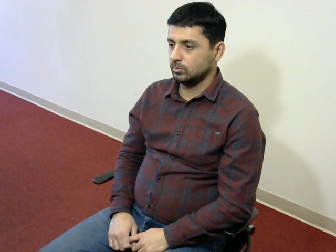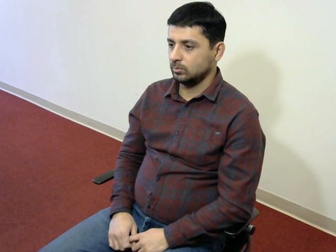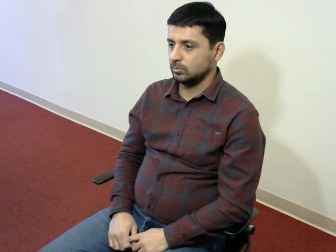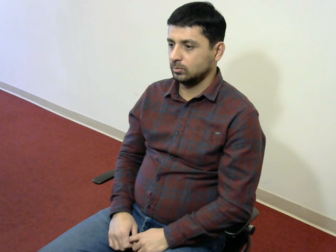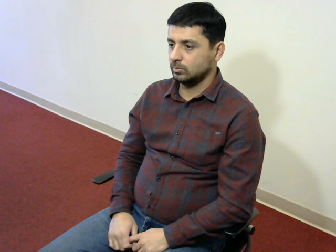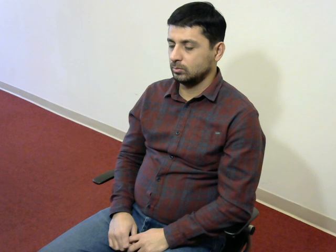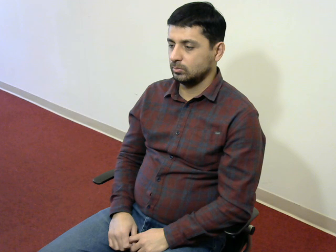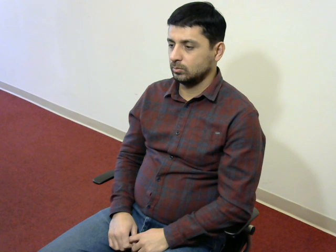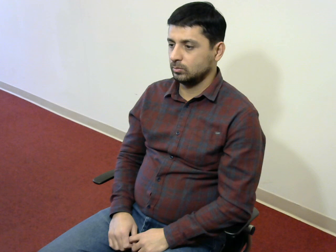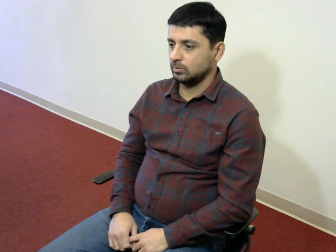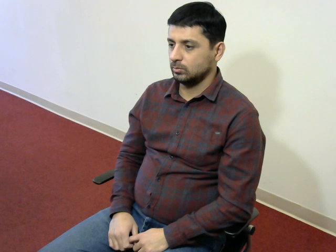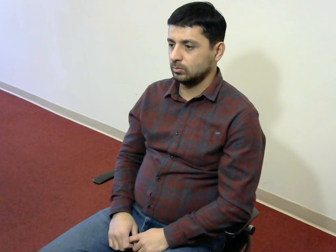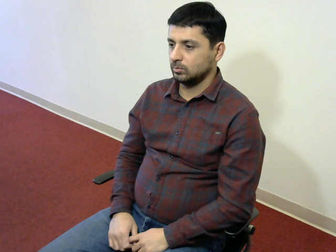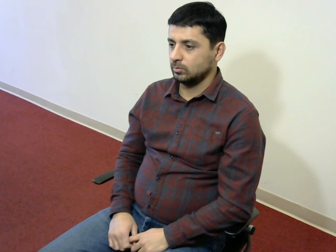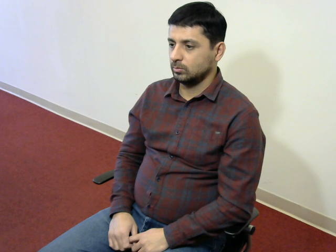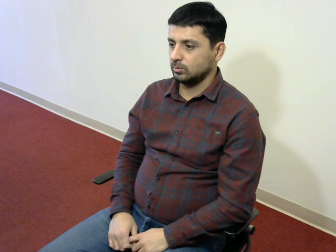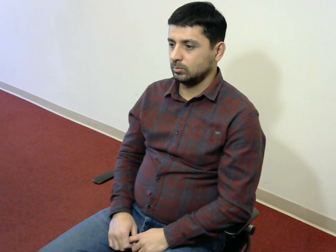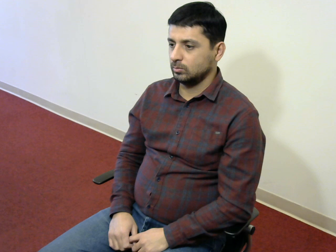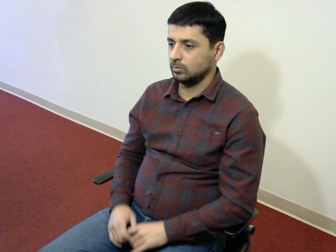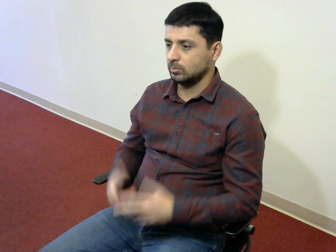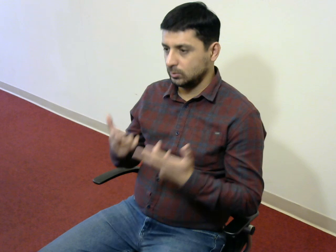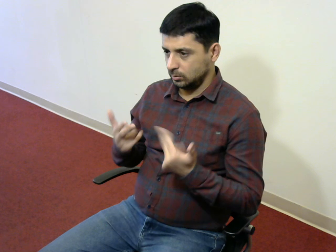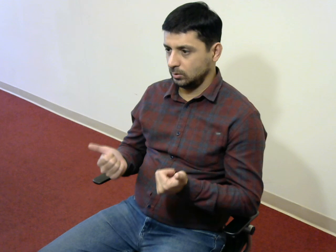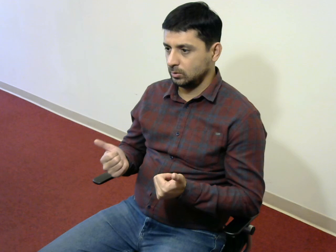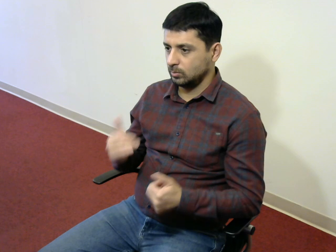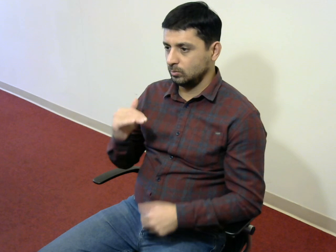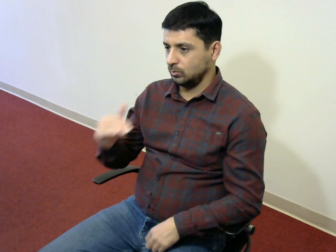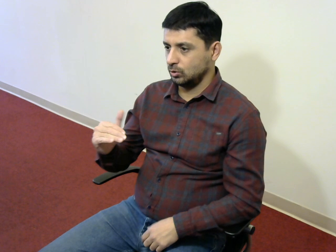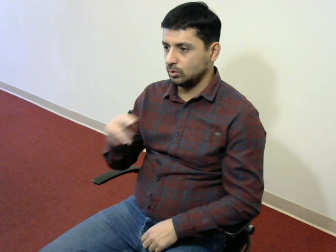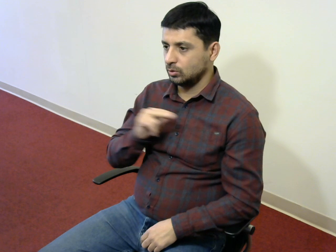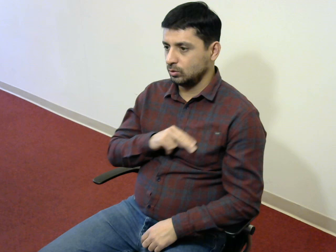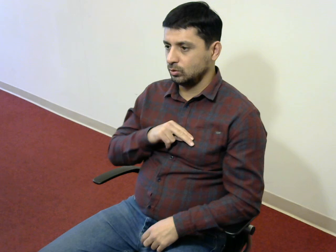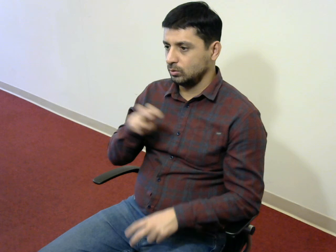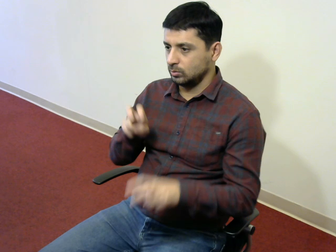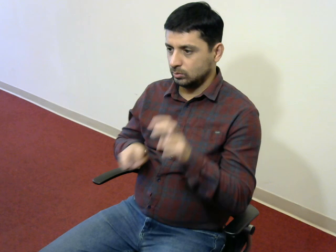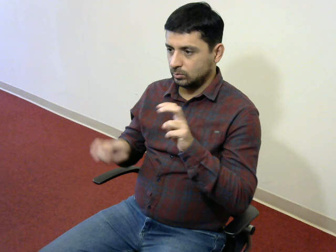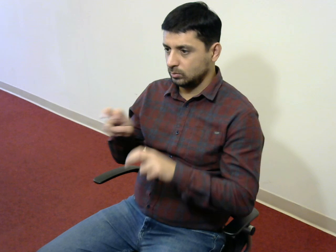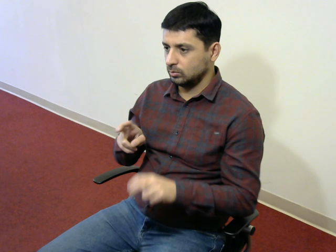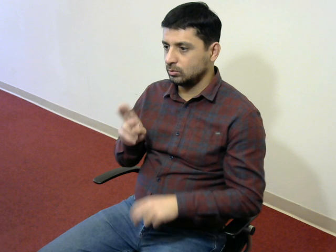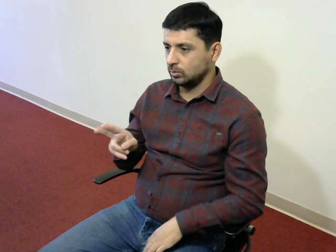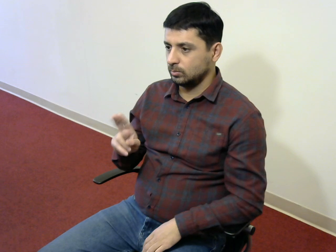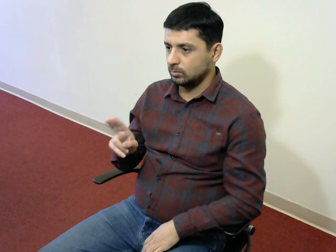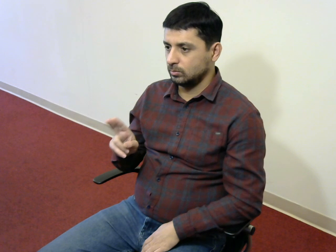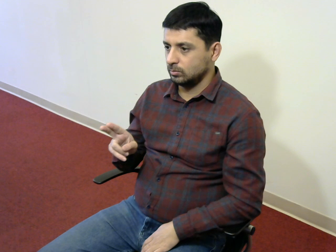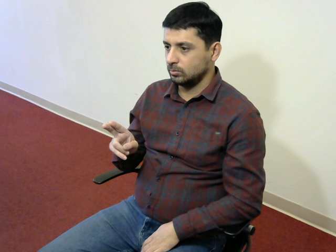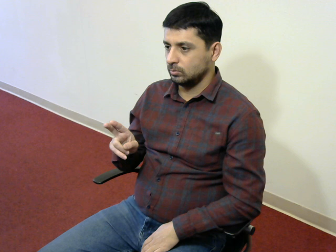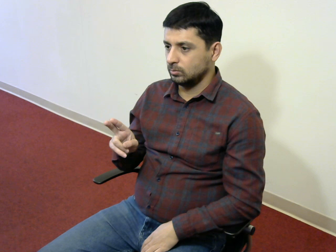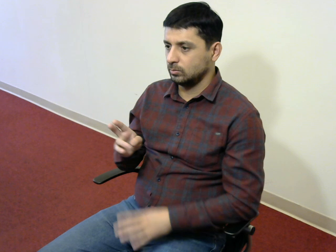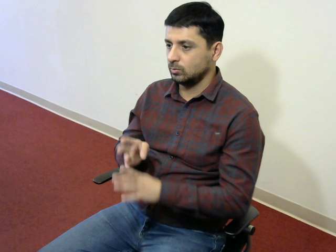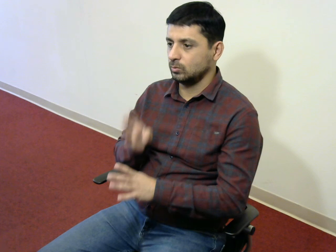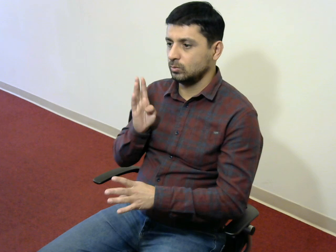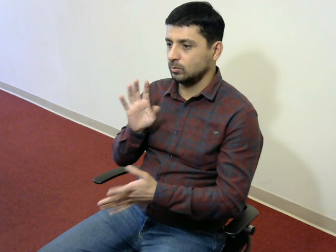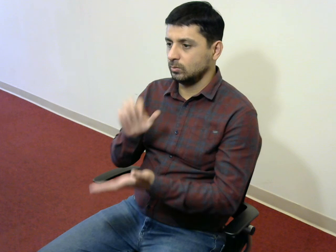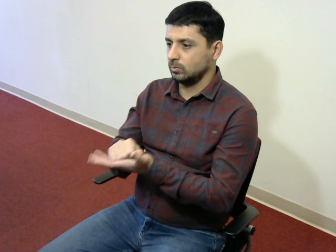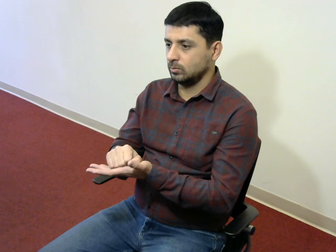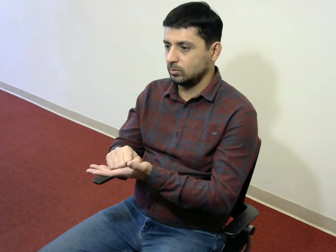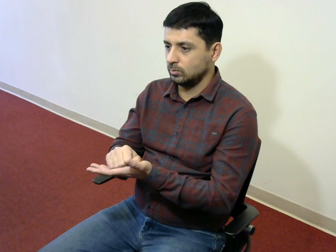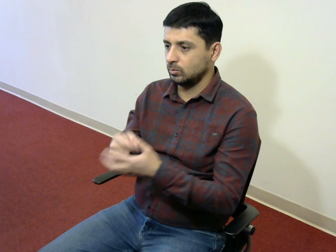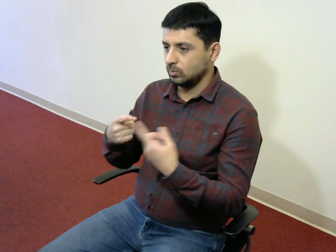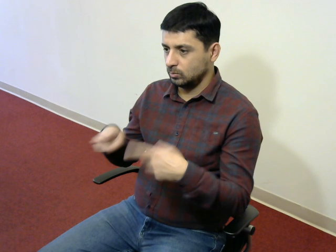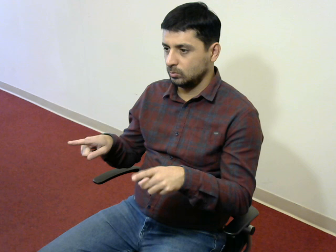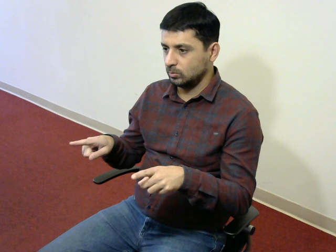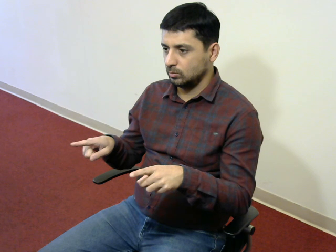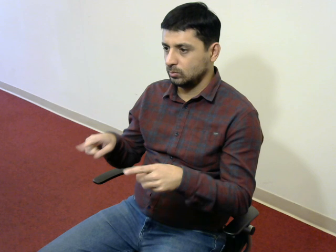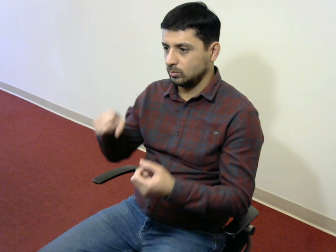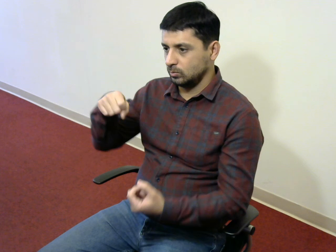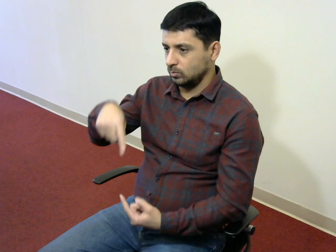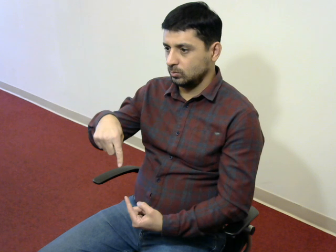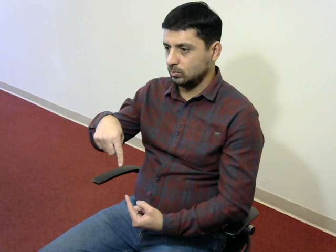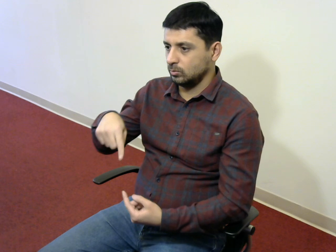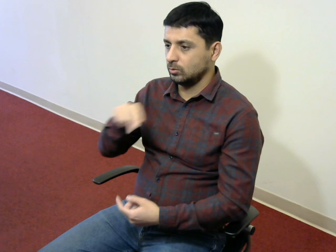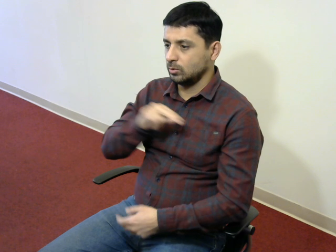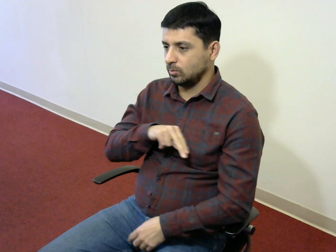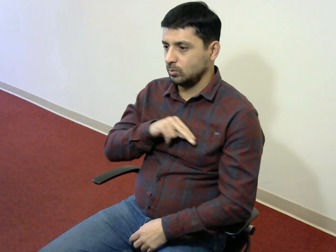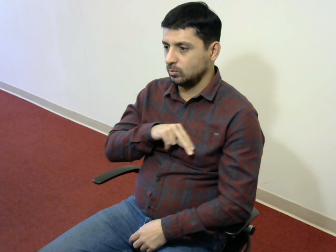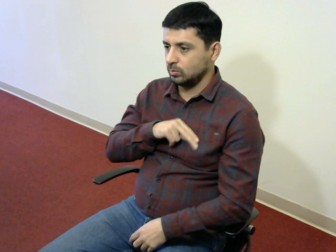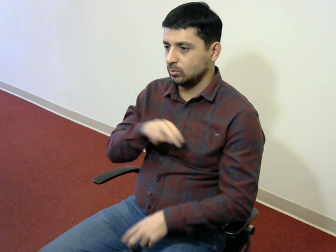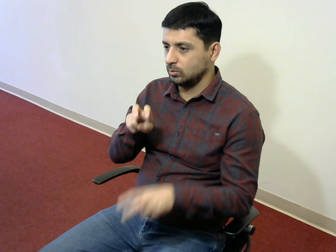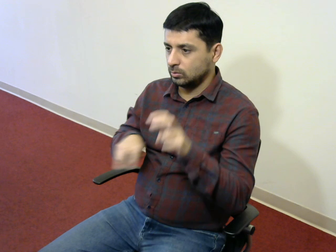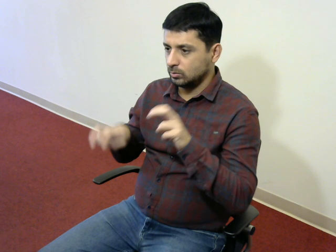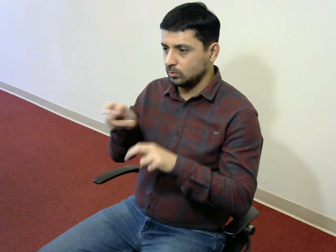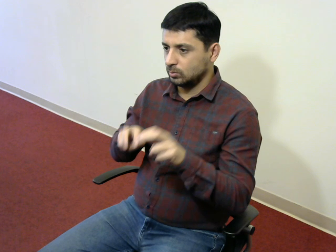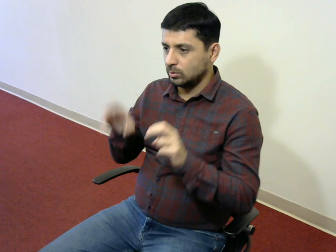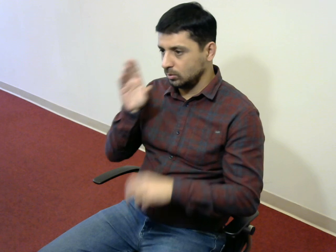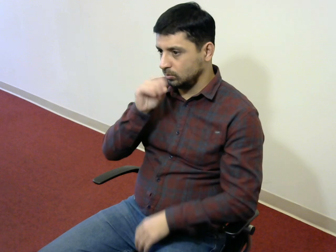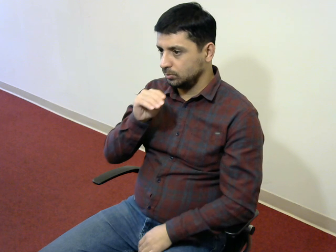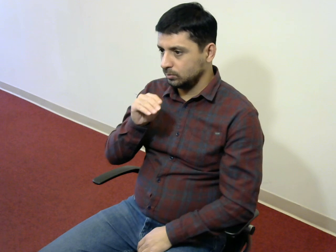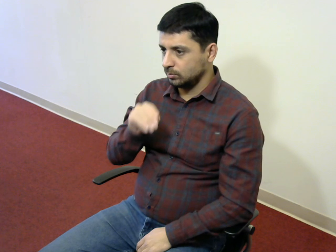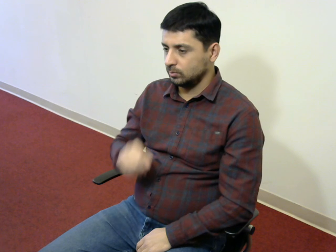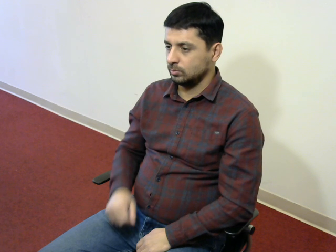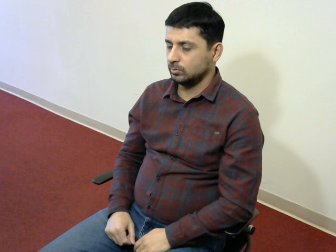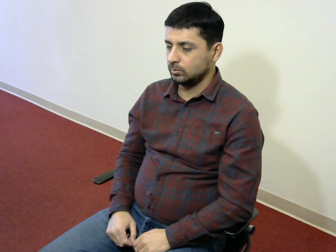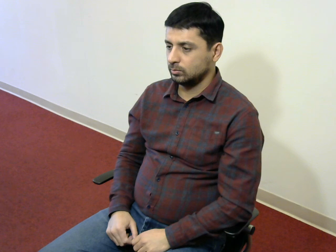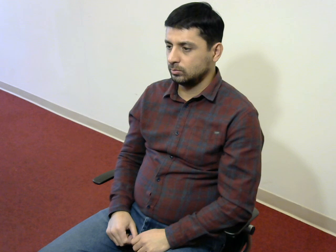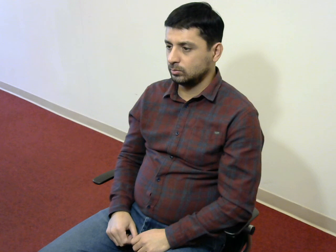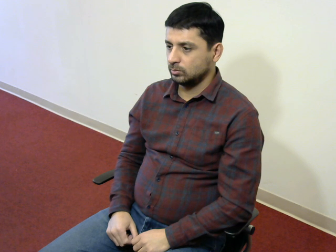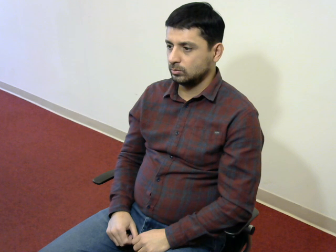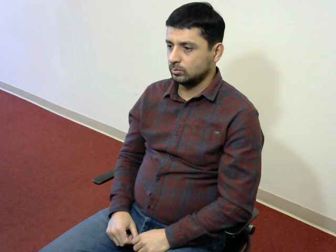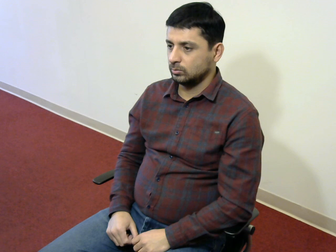Bəli, siz İş axtaran şəxs kimi növbə tutub başqa uyğun işlər axtara bilərsiniz